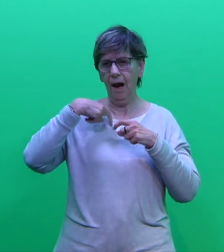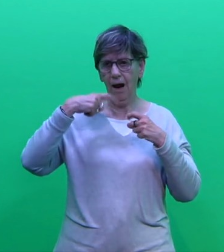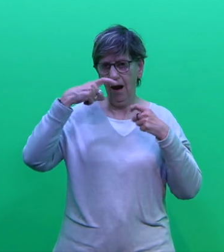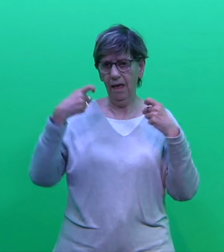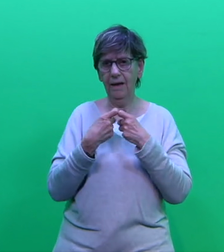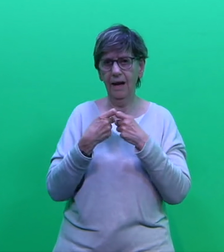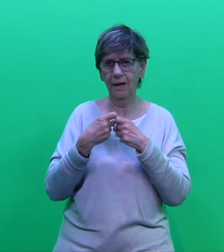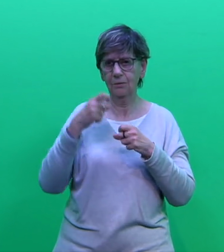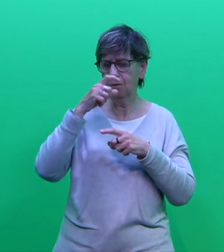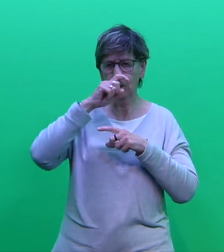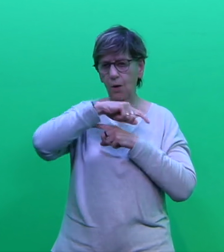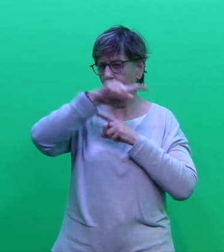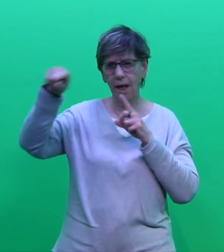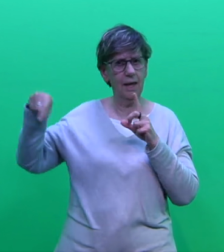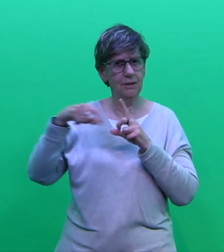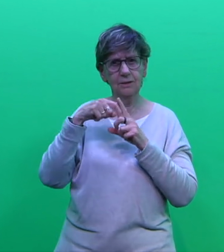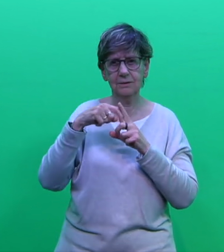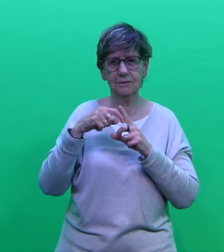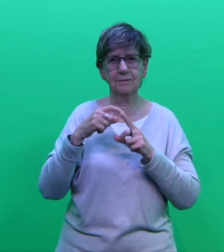Tinc al·lèrgia tot l'any.